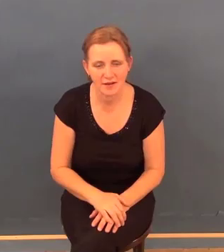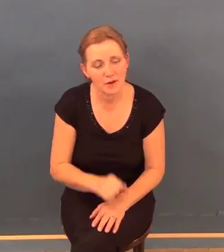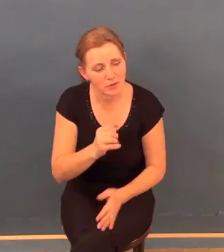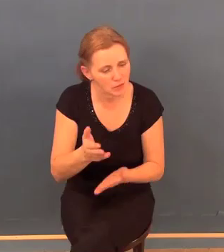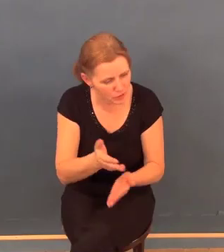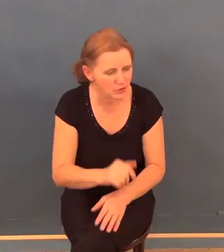Babcia go zaprasza.